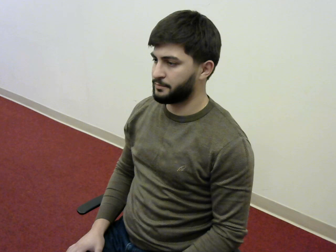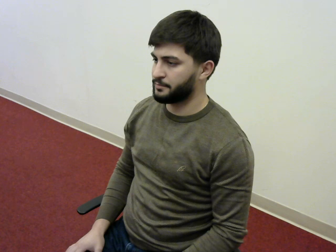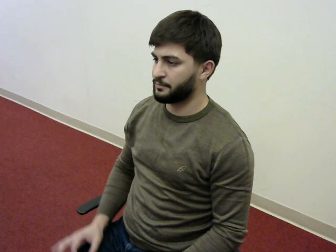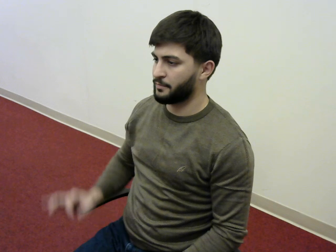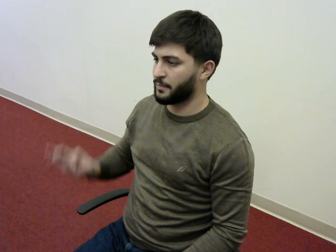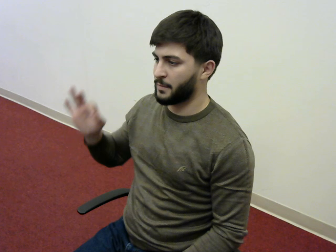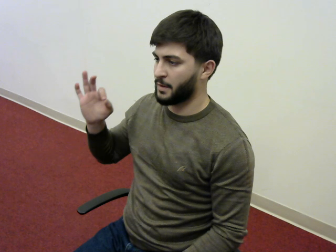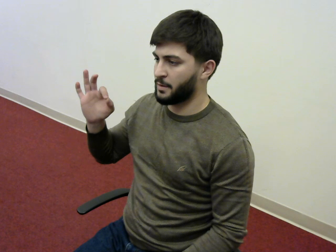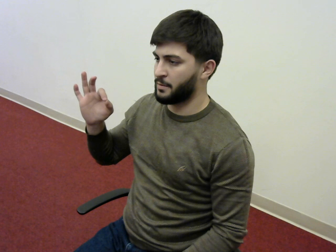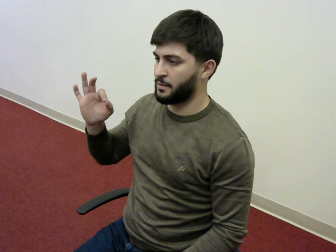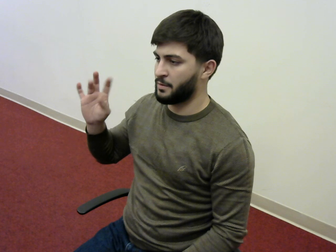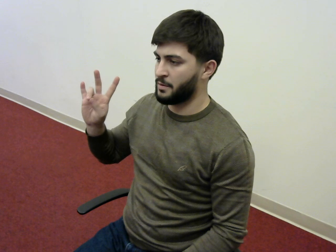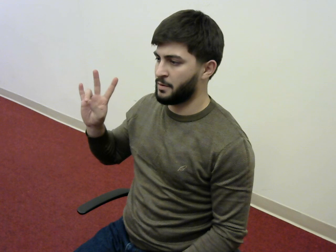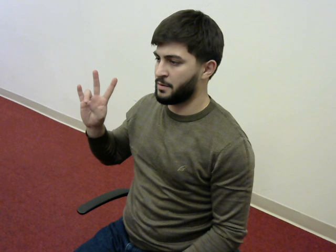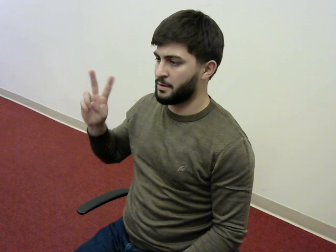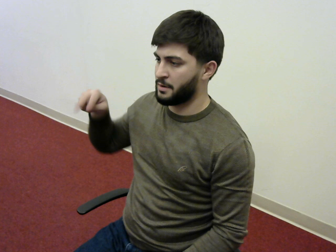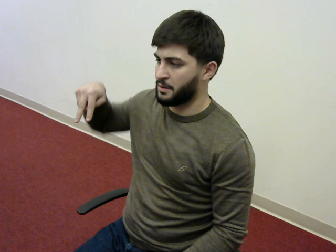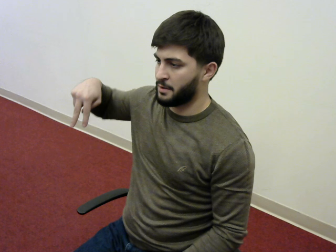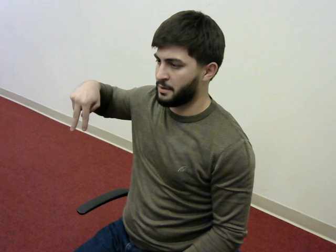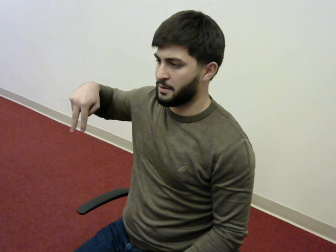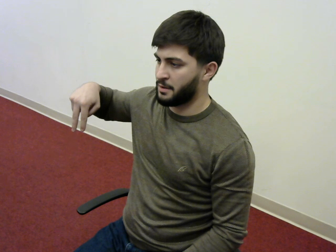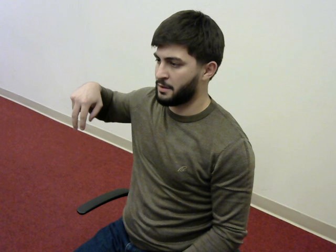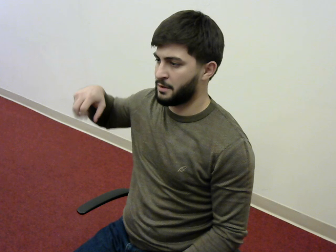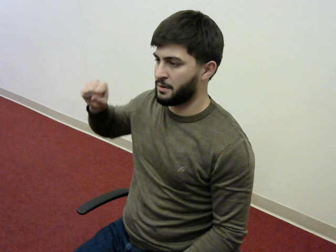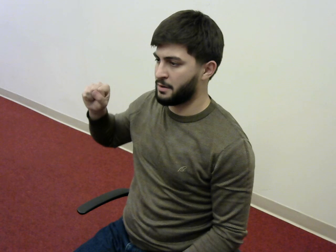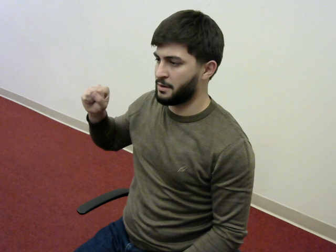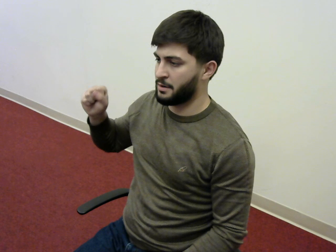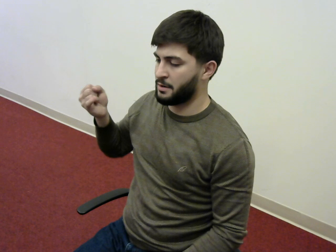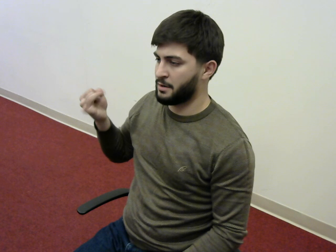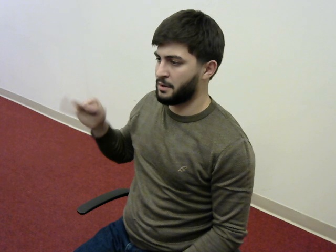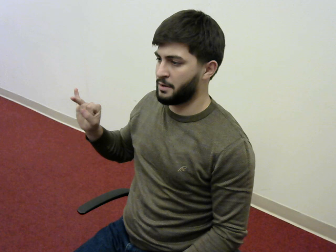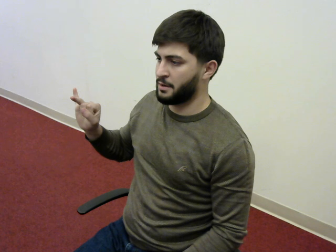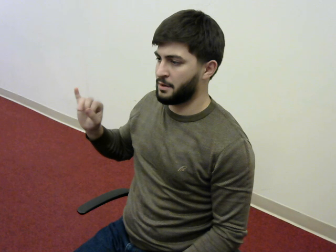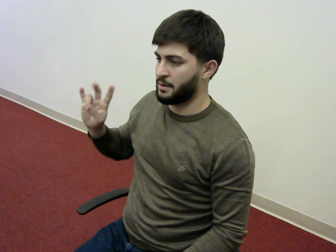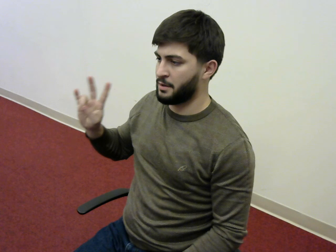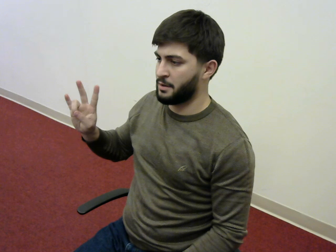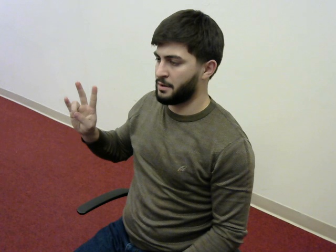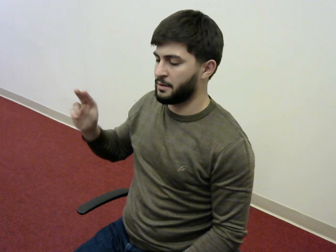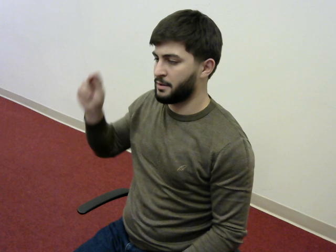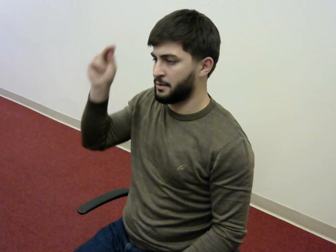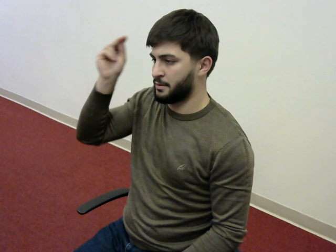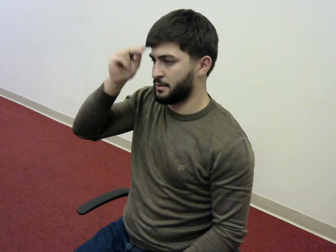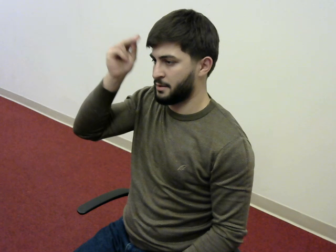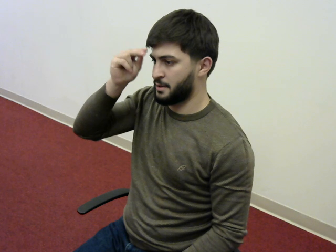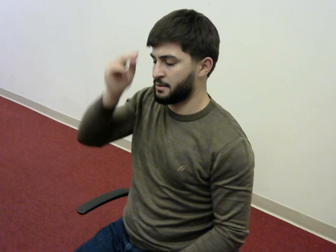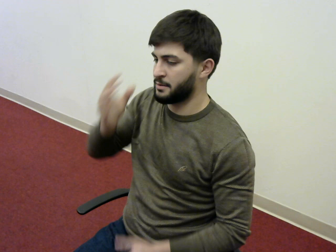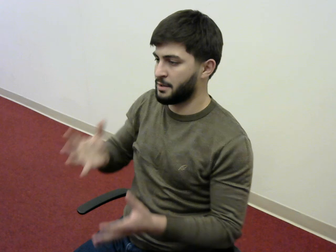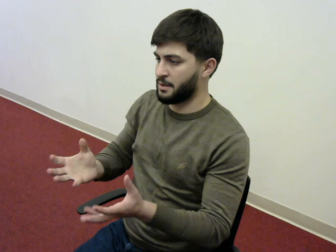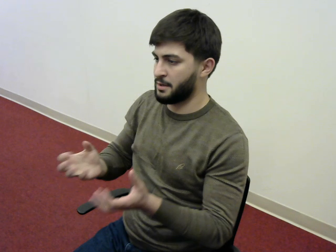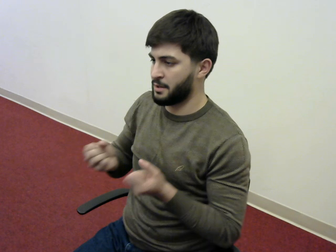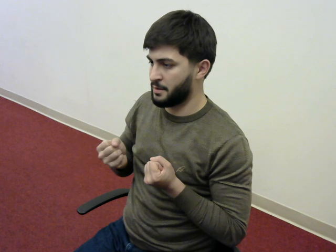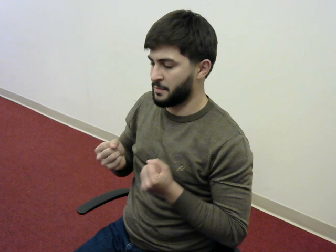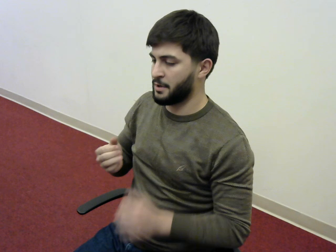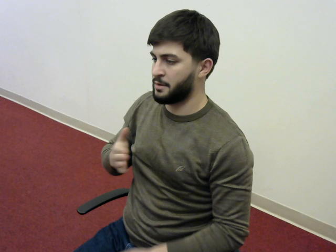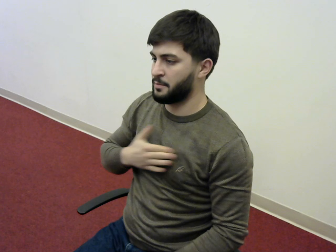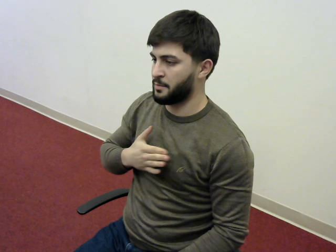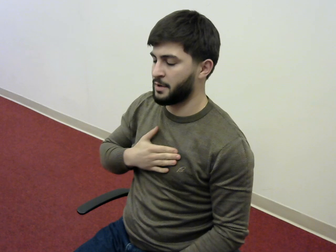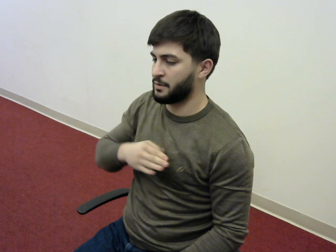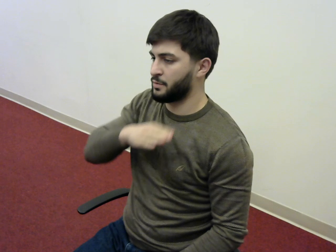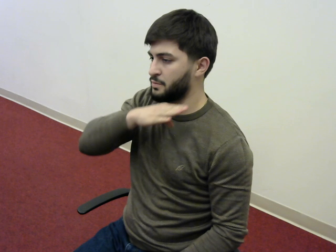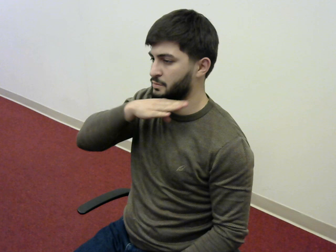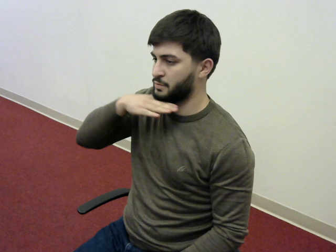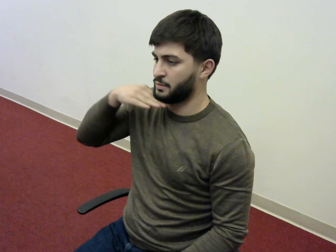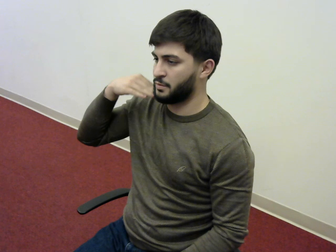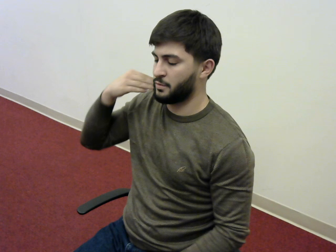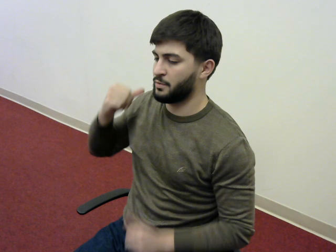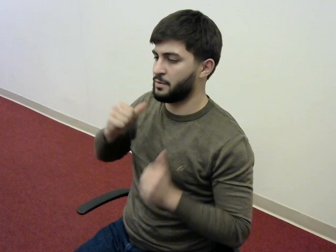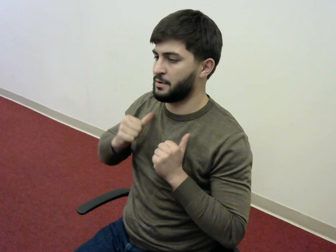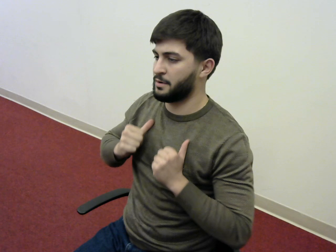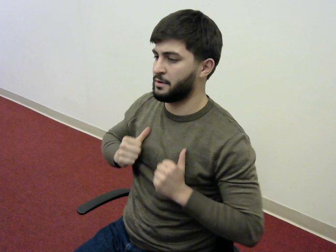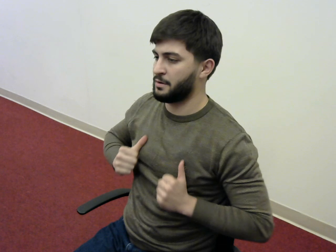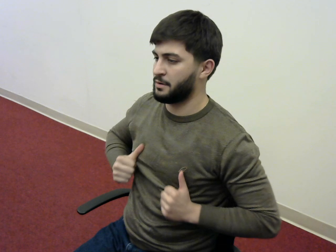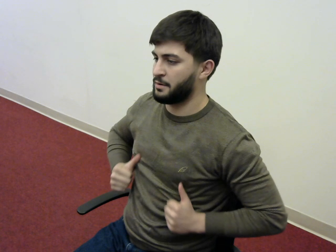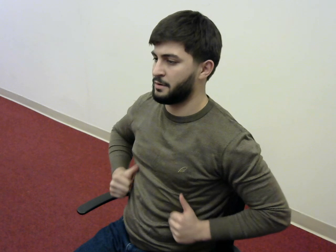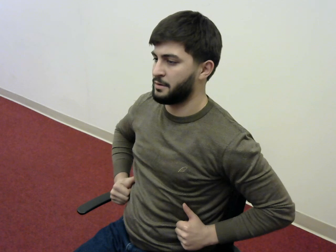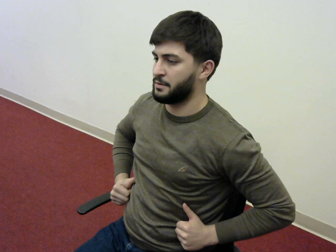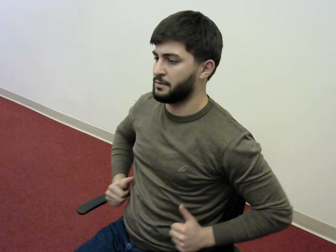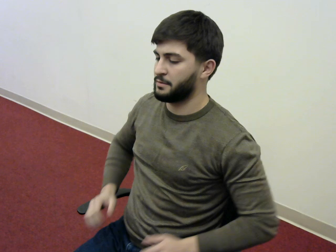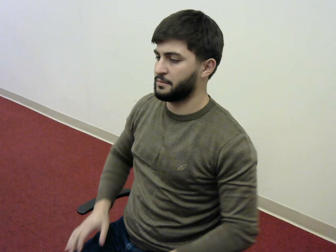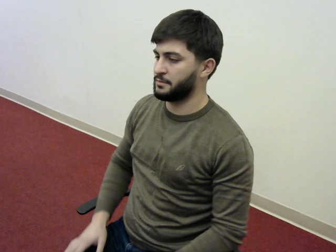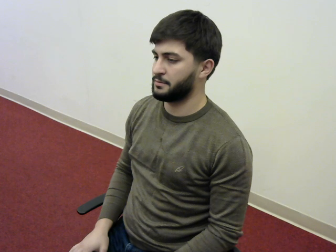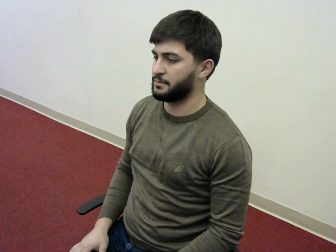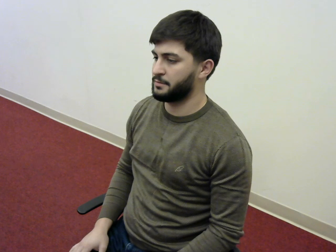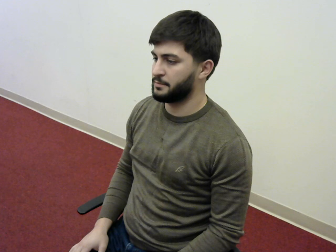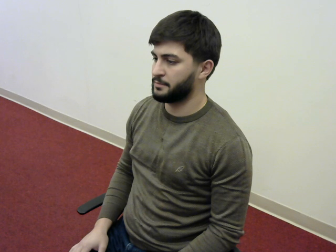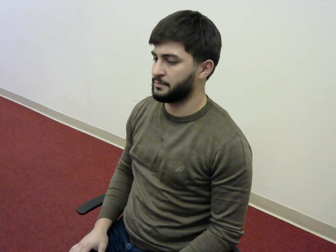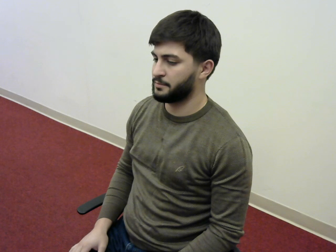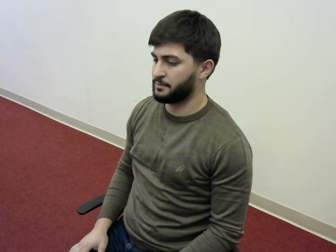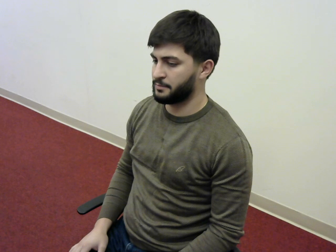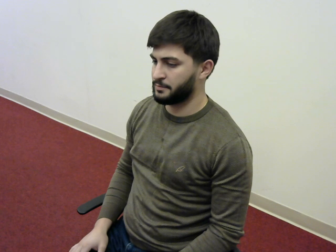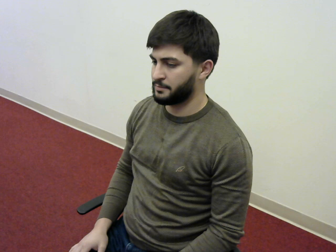Onlayn təhsil almaq mənə çox rahatdır